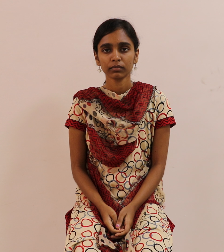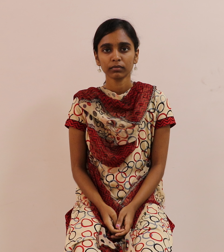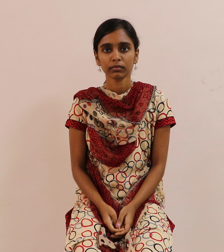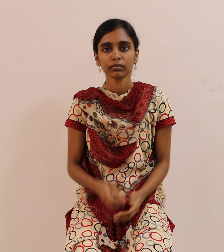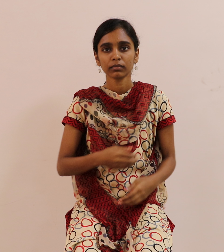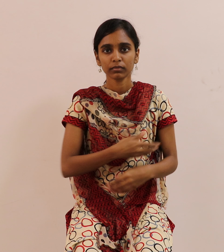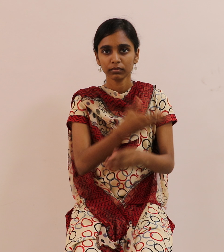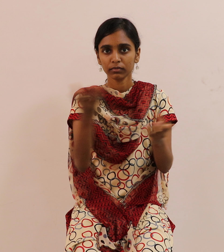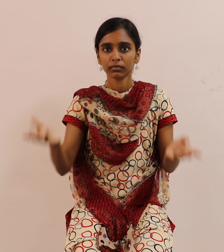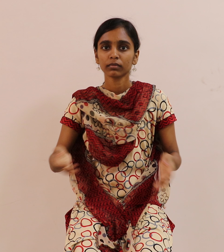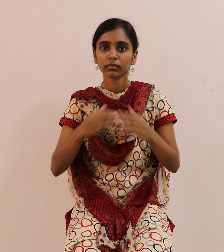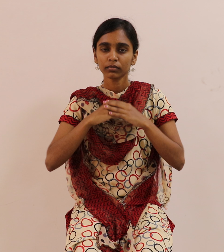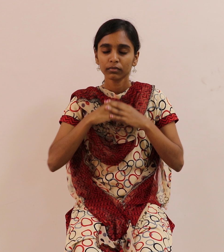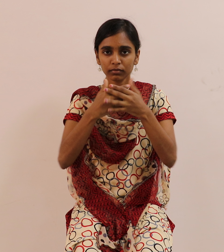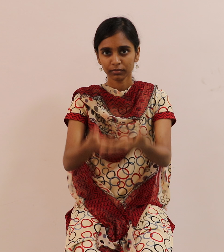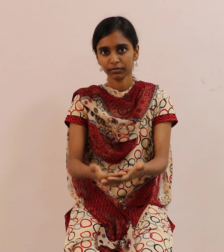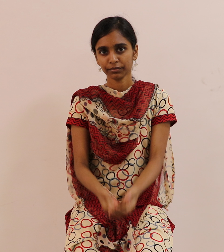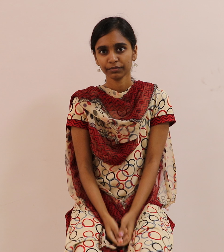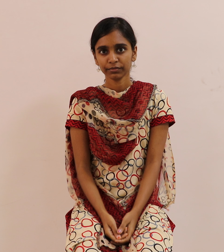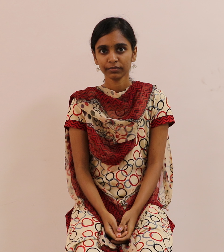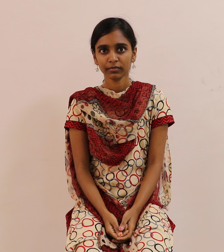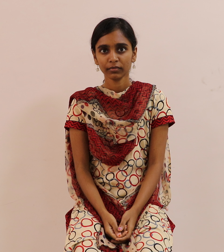we are all with you